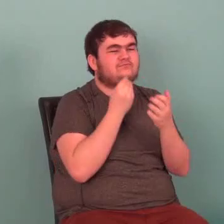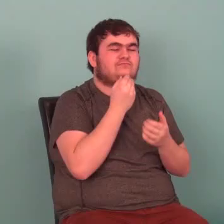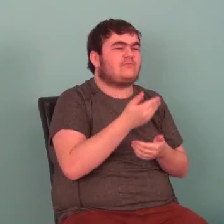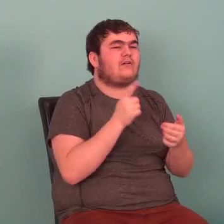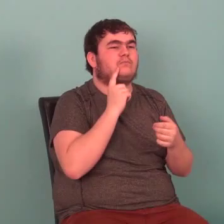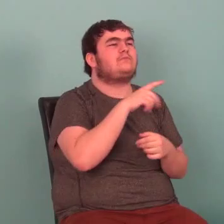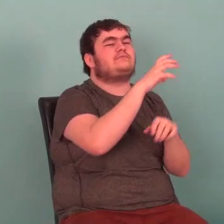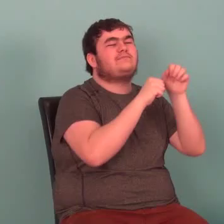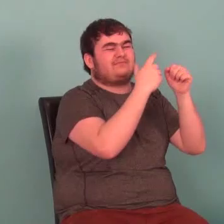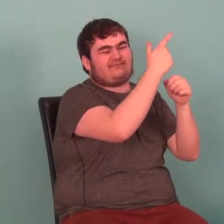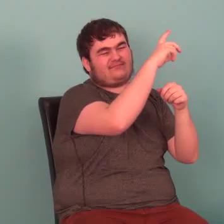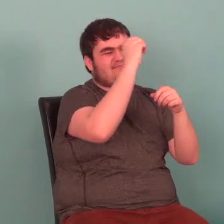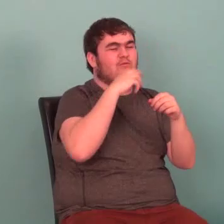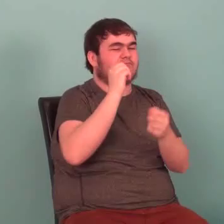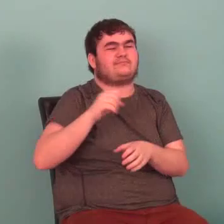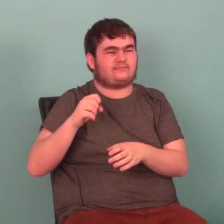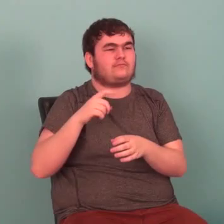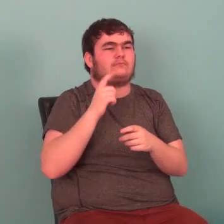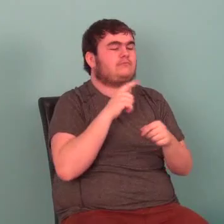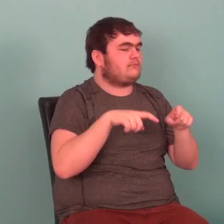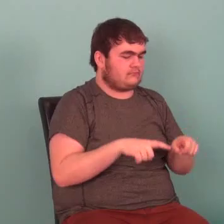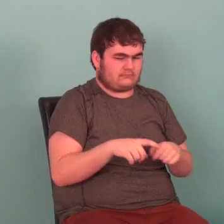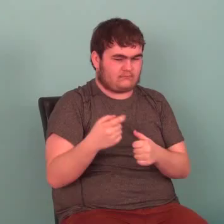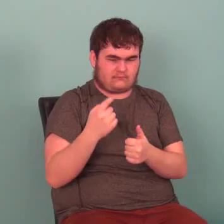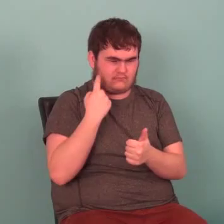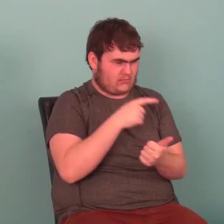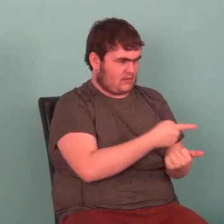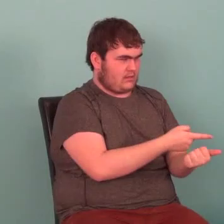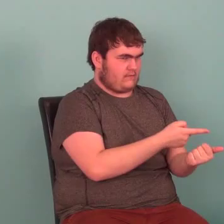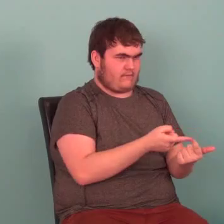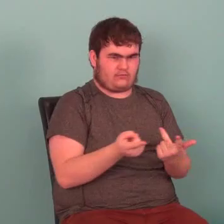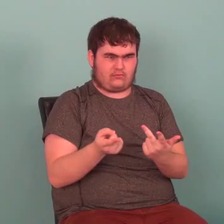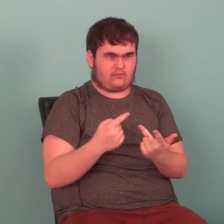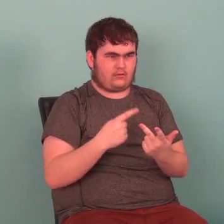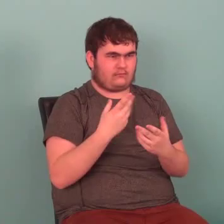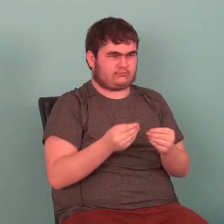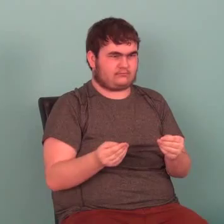Mężczyzna, który był na drabinie i wrzucał gruszki do koszy, schodzi na dół i widzi, że są dwa kosze, a jednego brakuje.